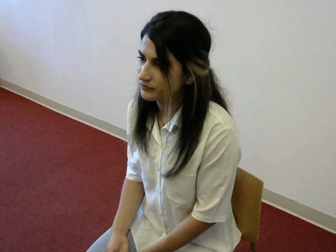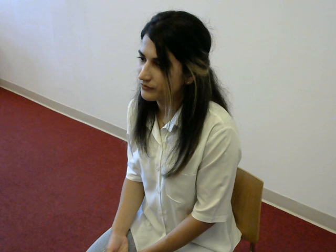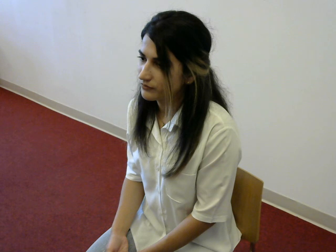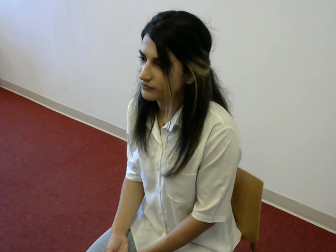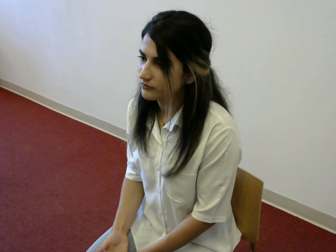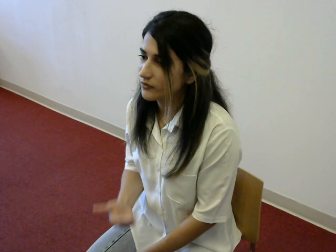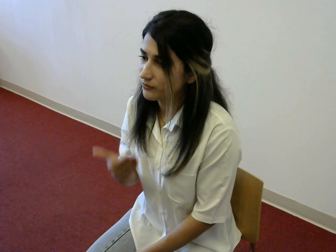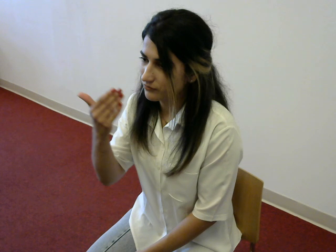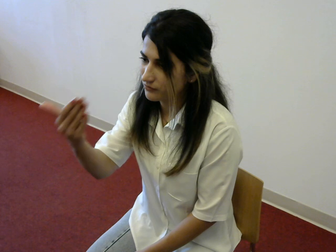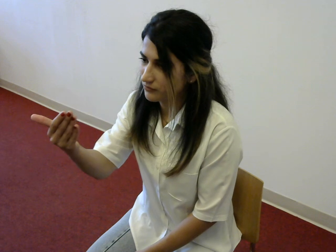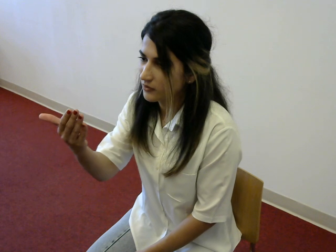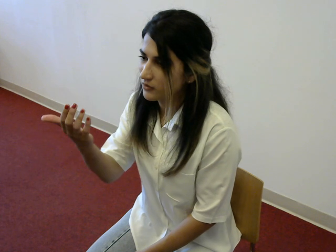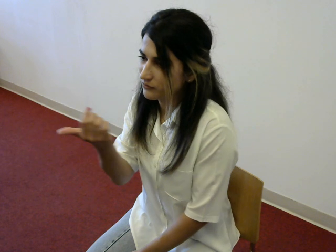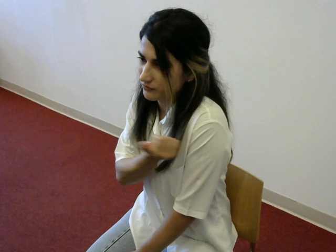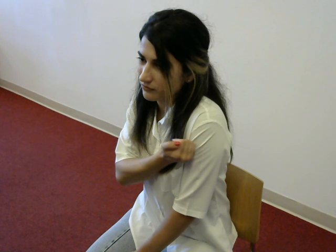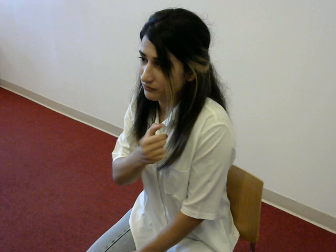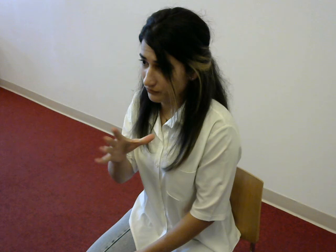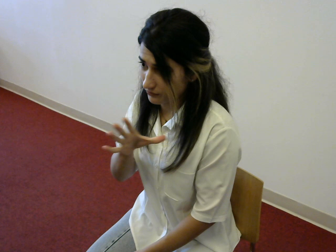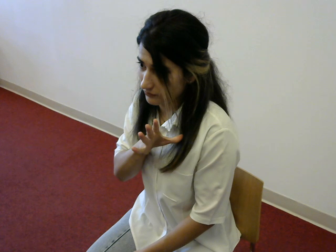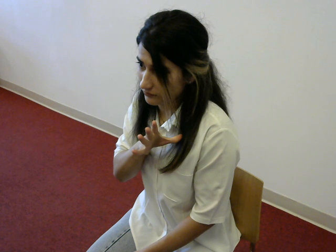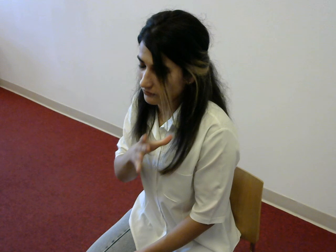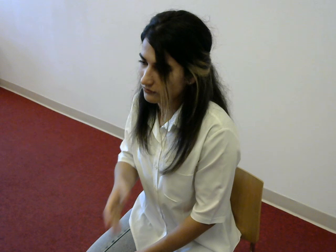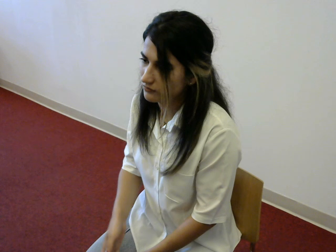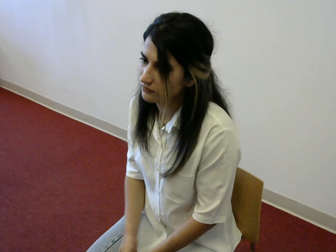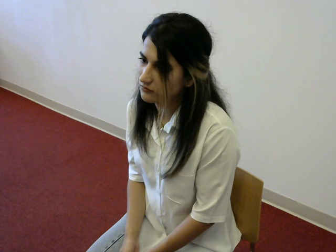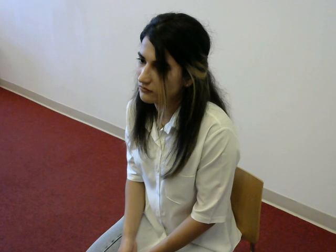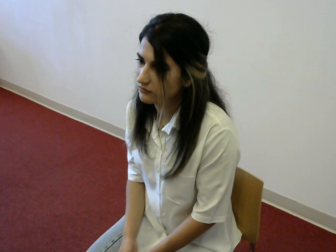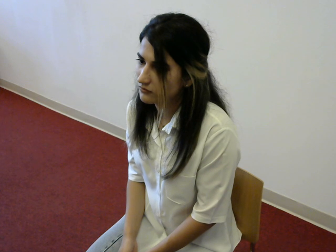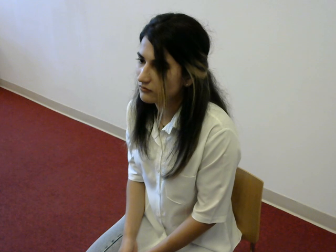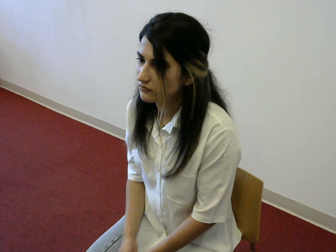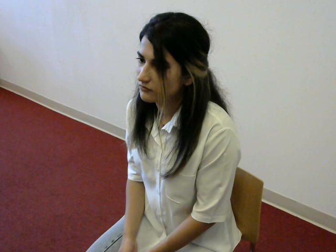Siz vaksin vurdurmusuzmu?